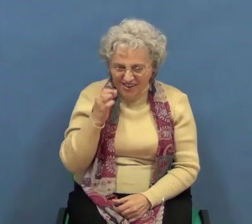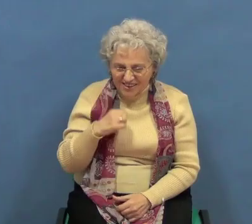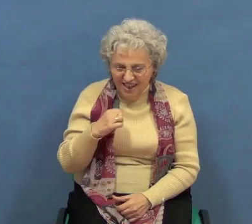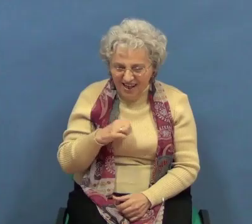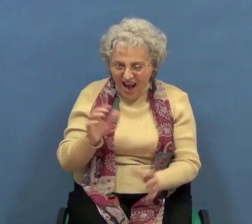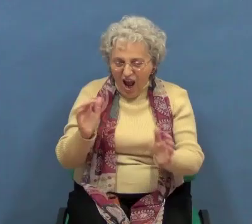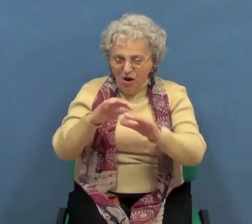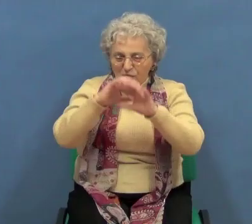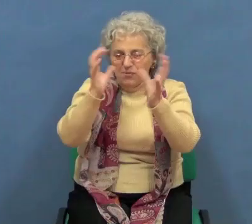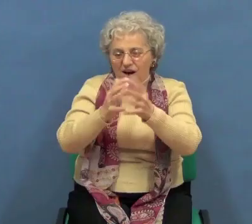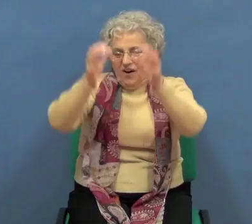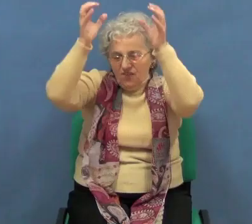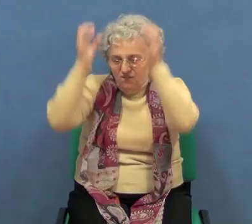Wrzuca piłkę.